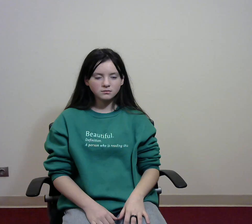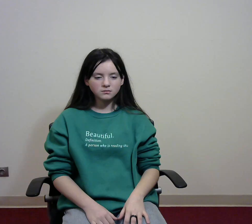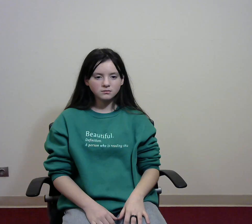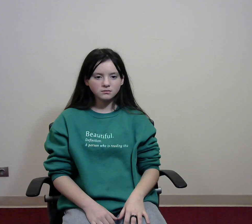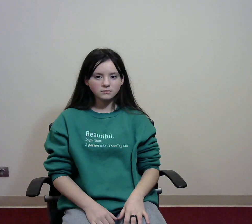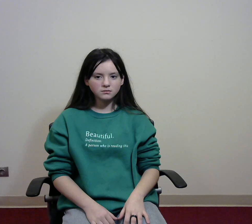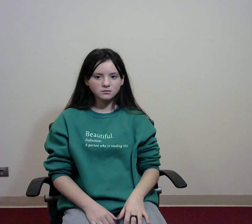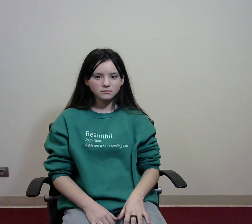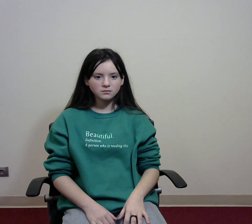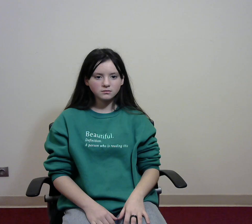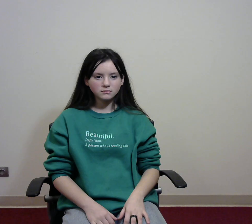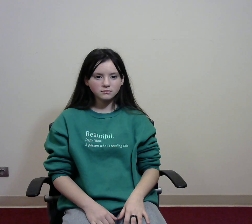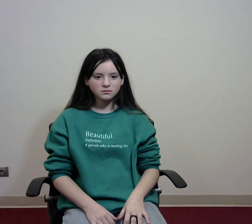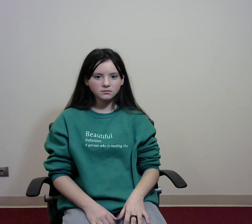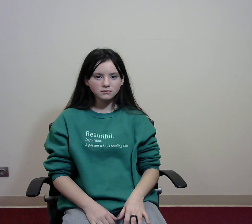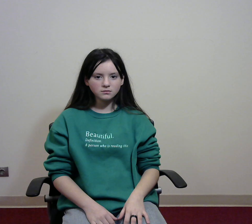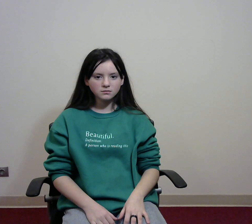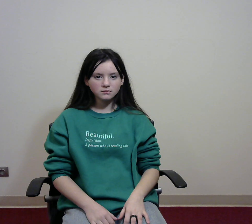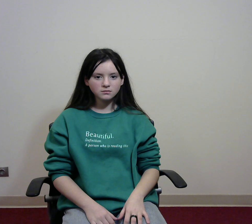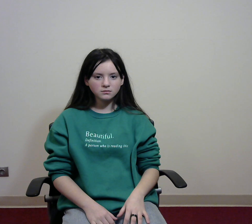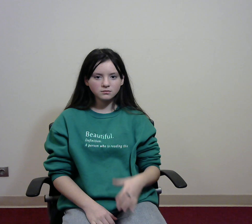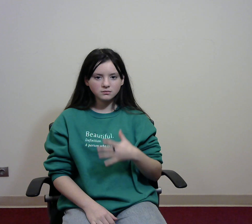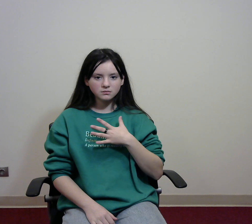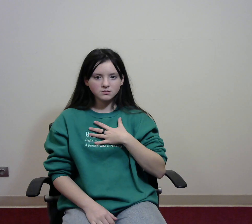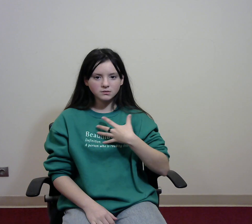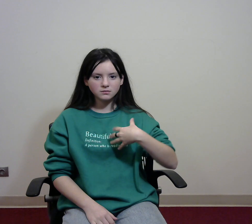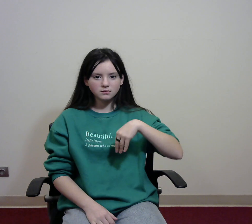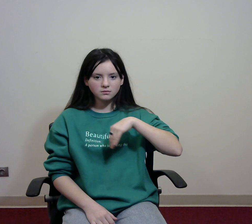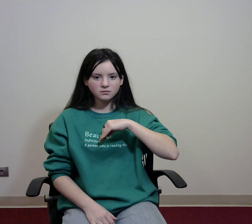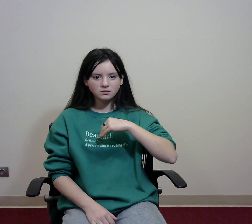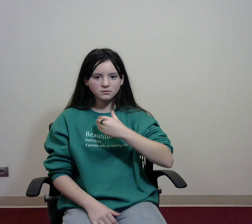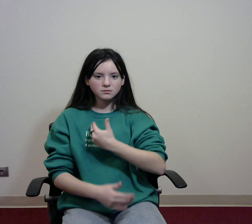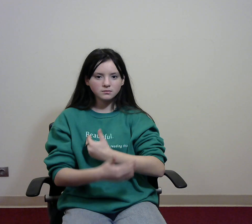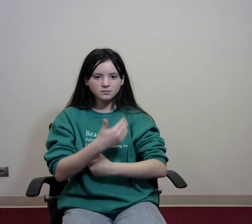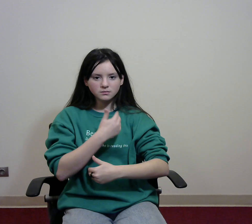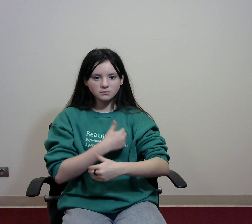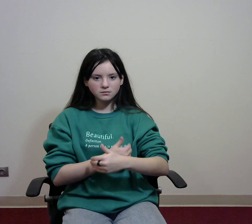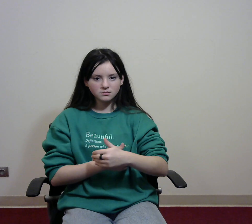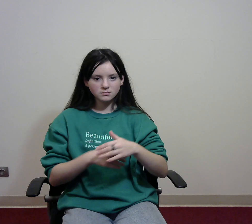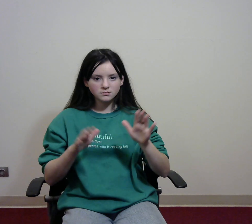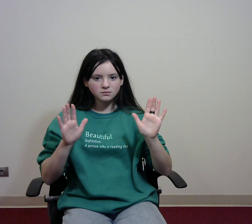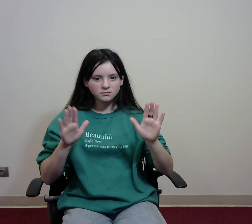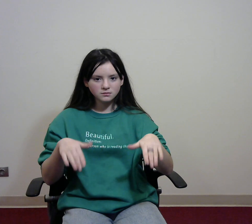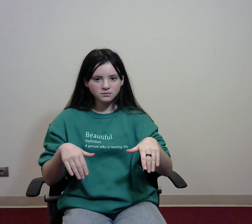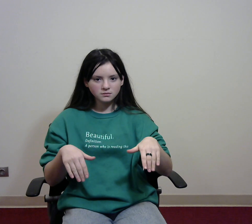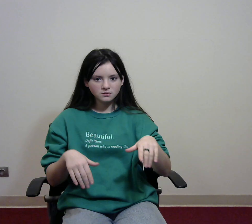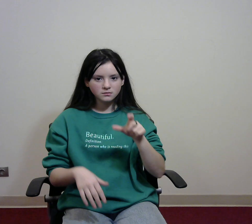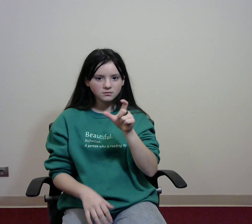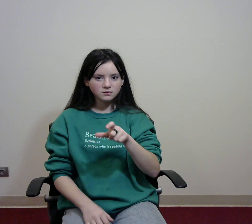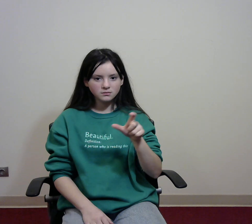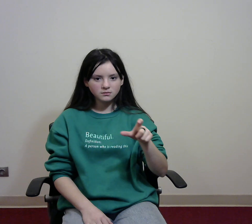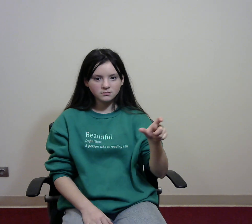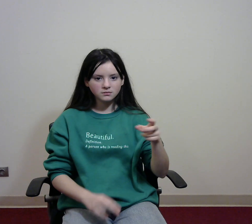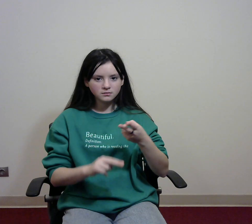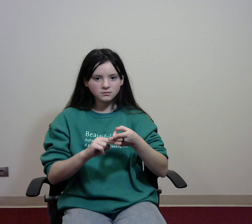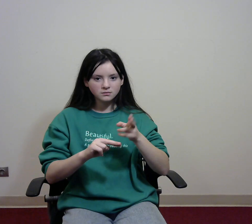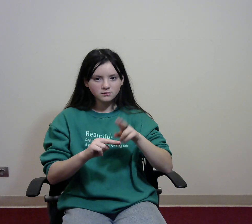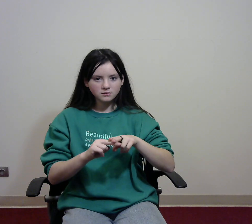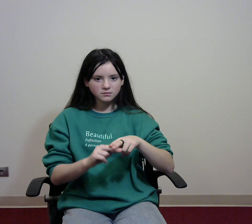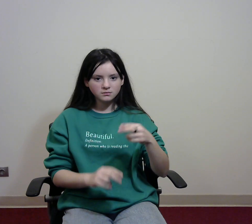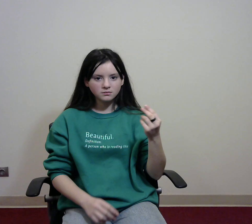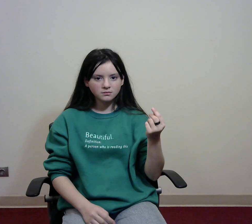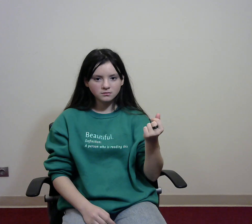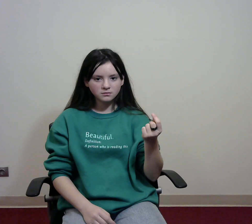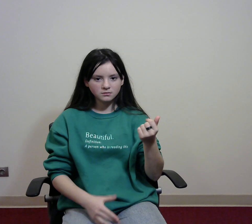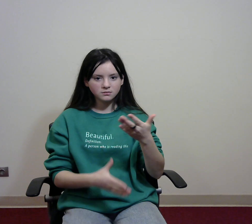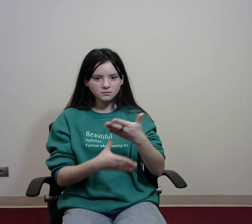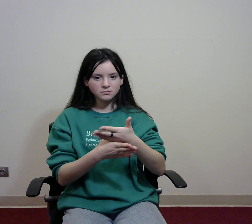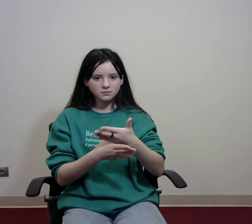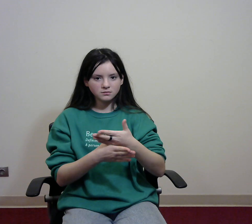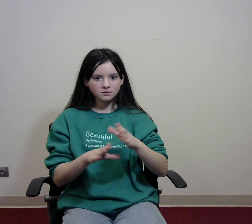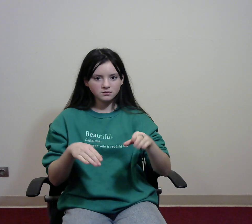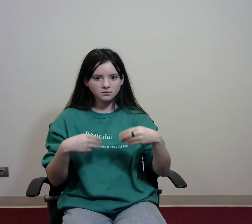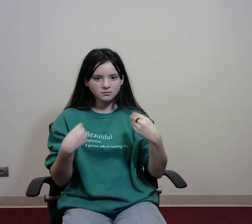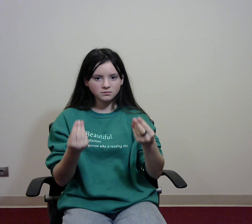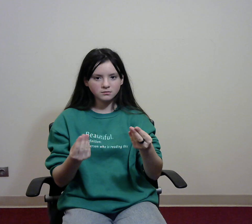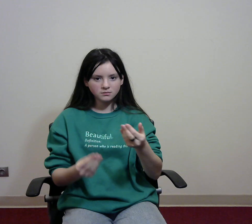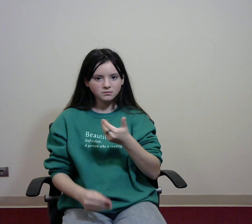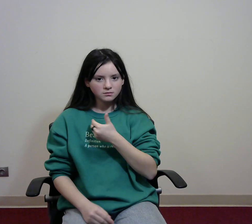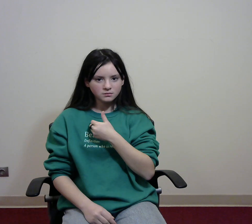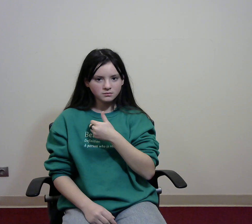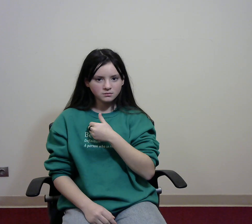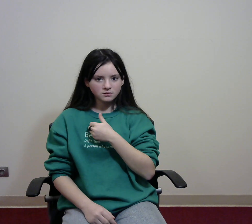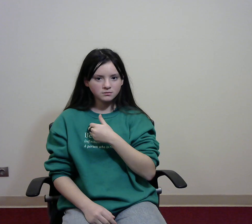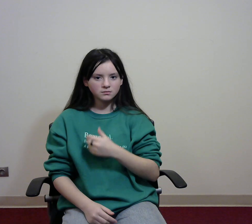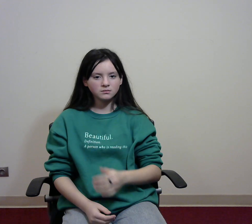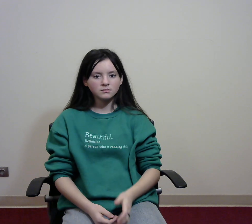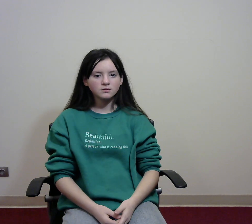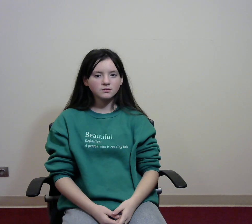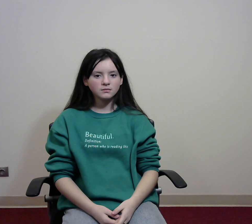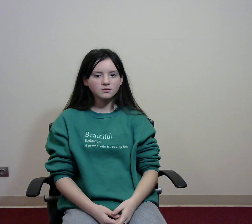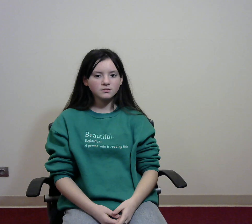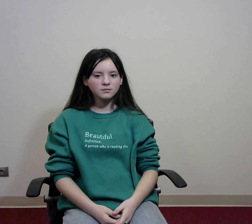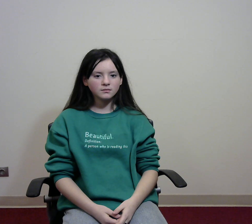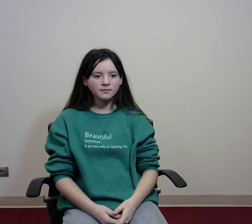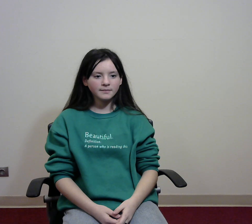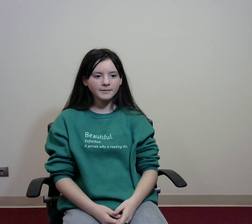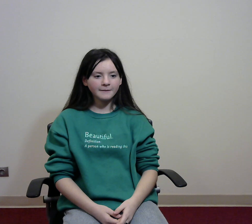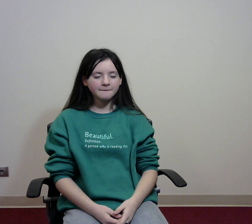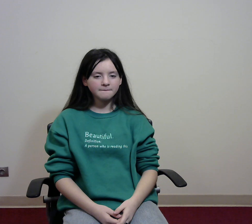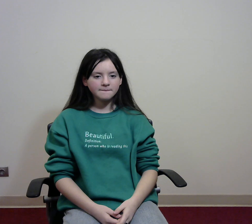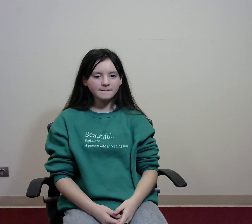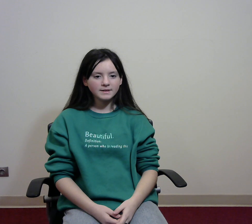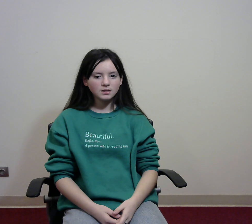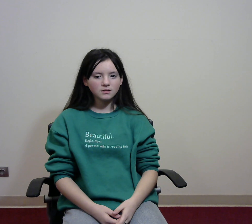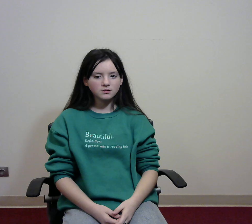Biz əlilliyi olan şəxslər üçün pul yardım vermək istəyirik